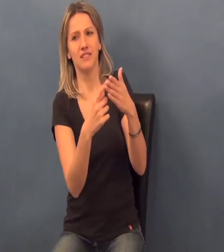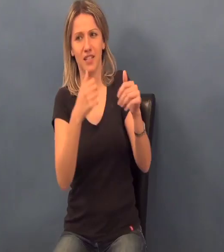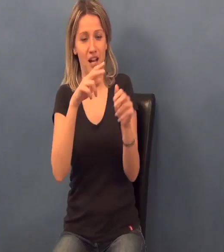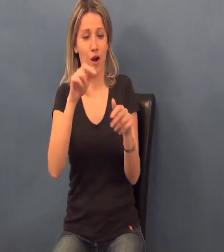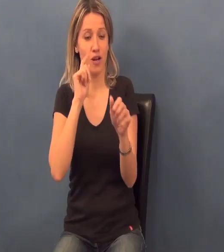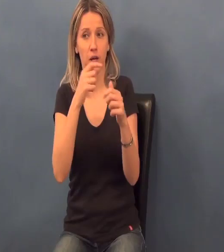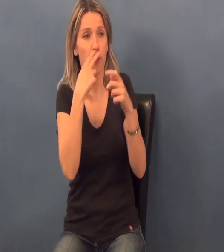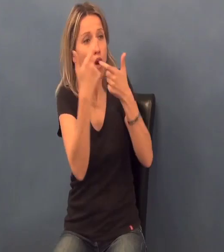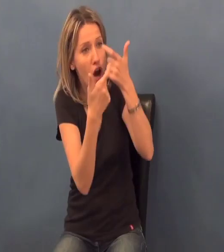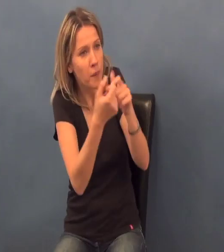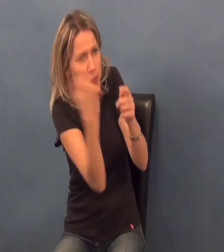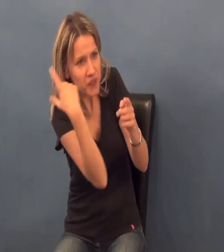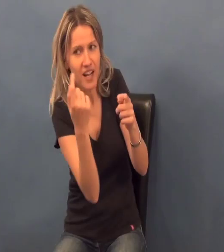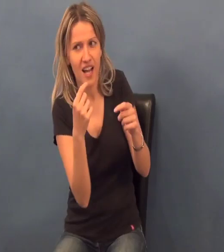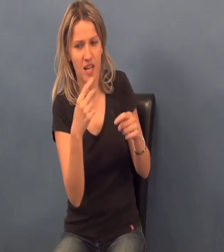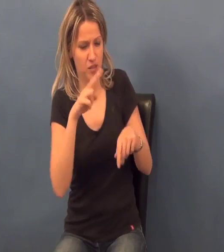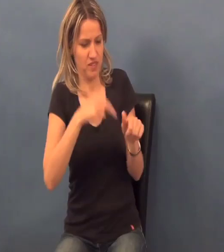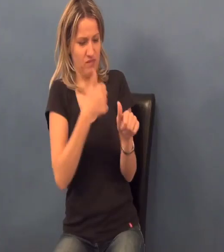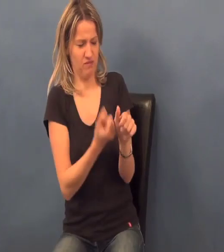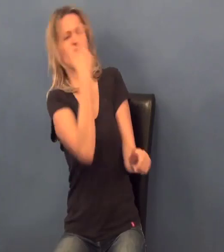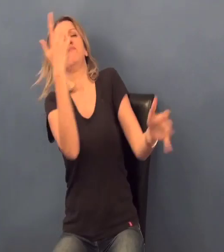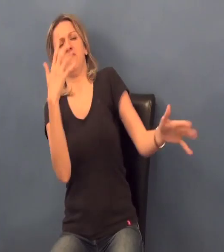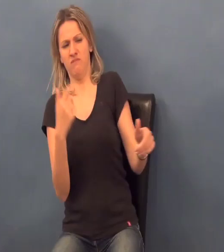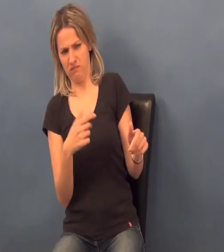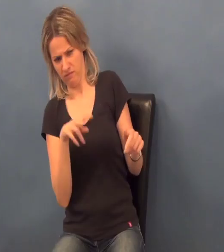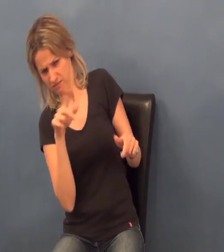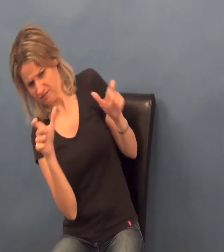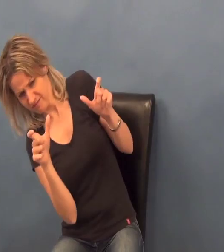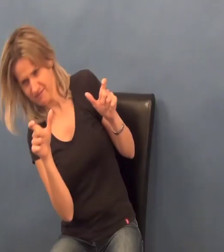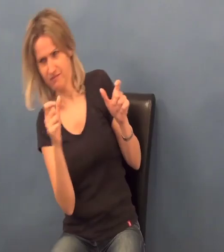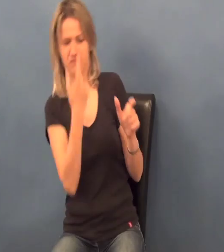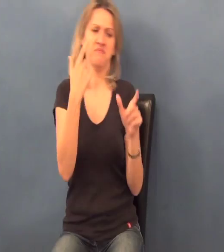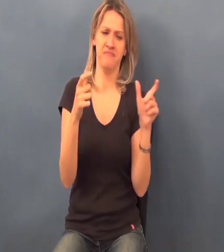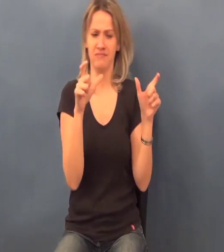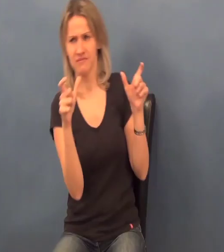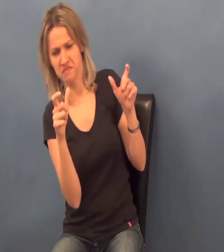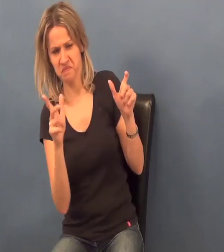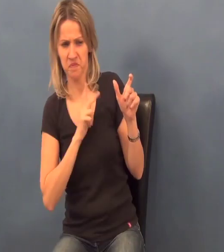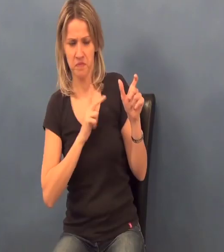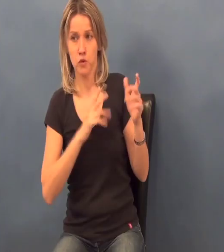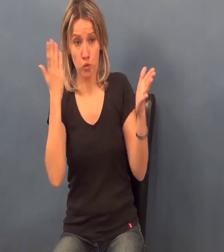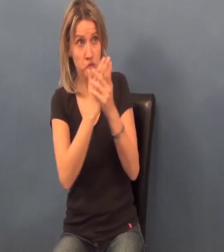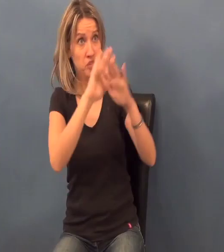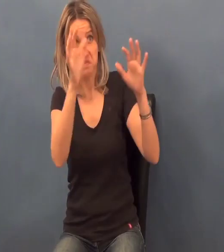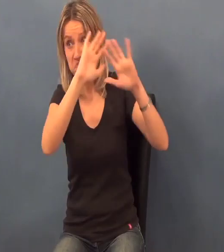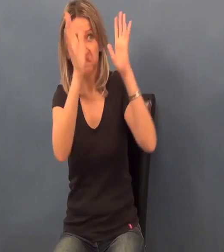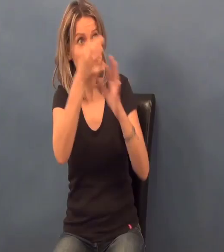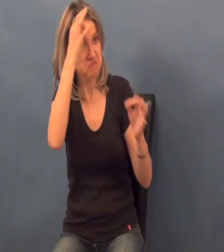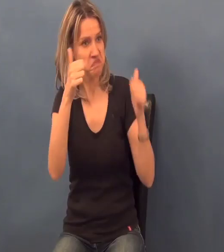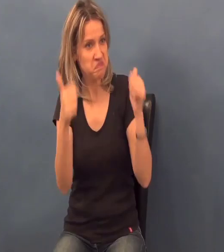Charlie Chaplin wyskubuje stary kit, odrzuca go za siebie i trafia w twarz policjanta. Policjant stoi, w szoku, pilnuje, dostaje kitem w twarz, pilnuje, czeka aż Chaplin skończy pracę.